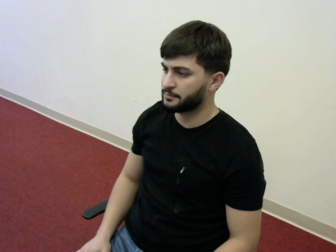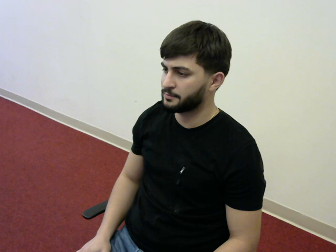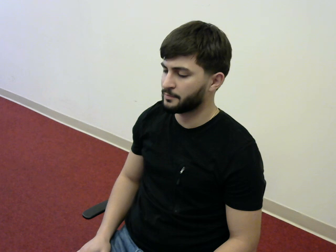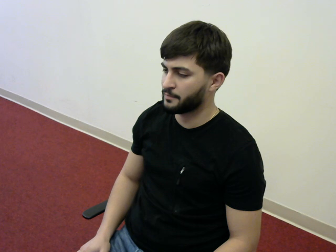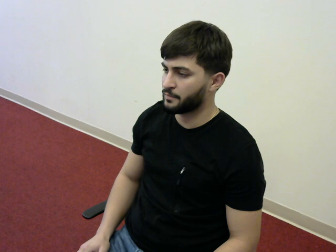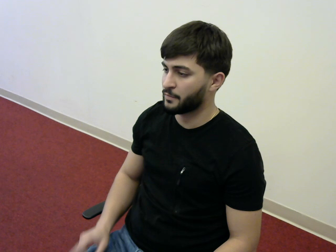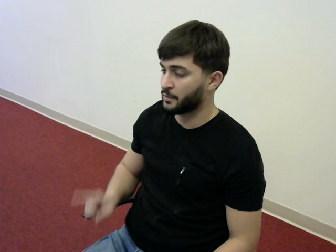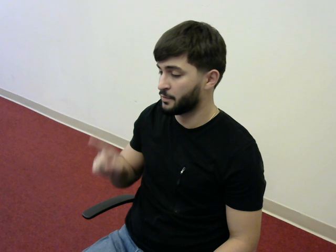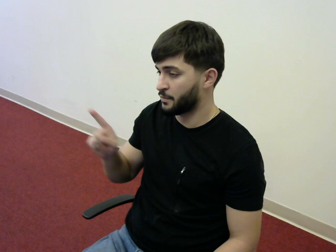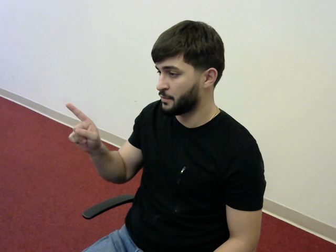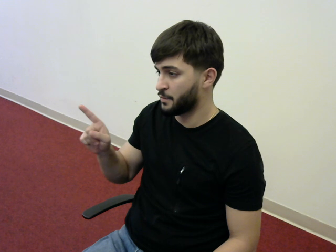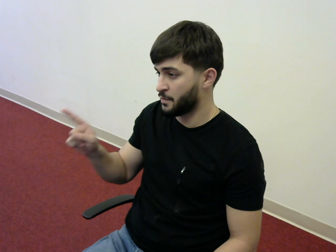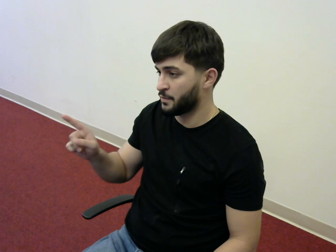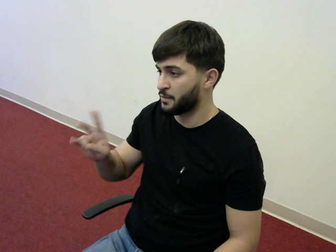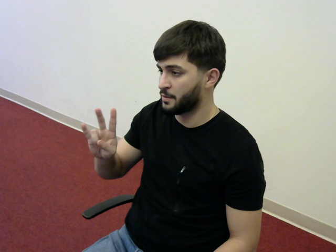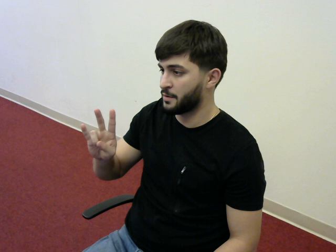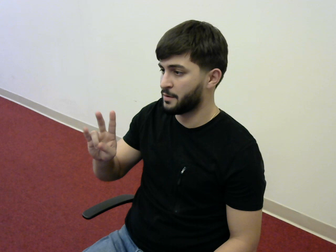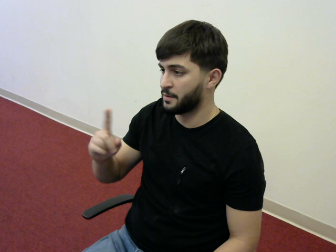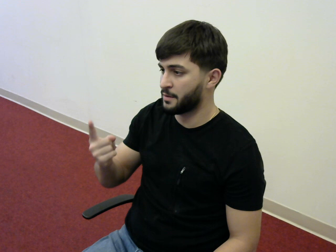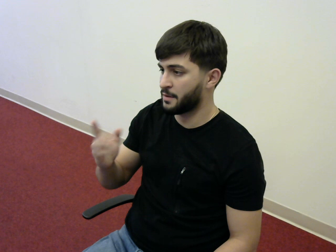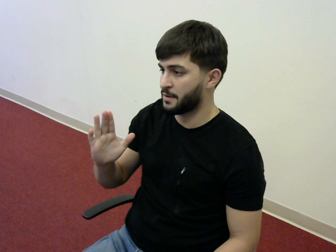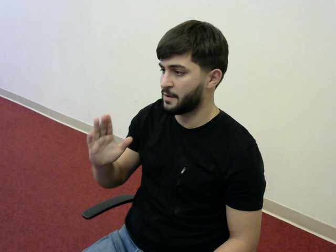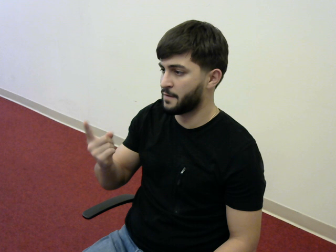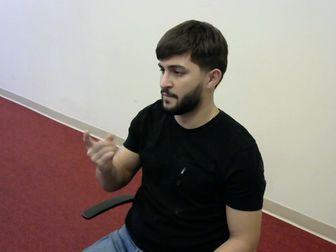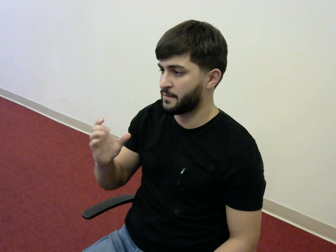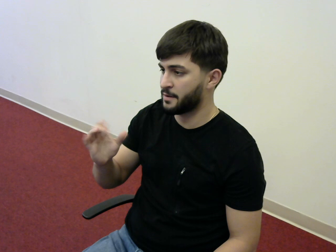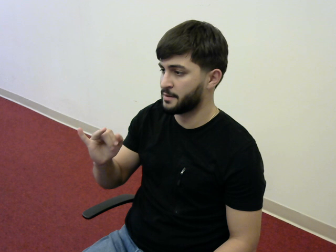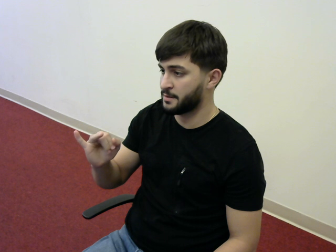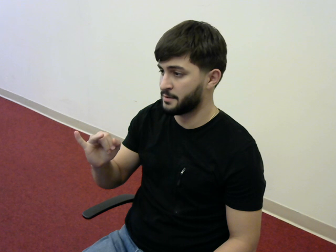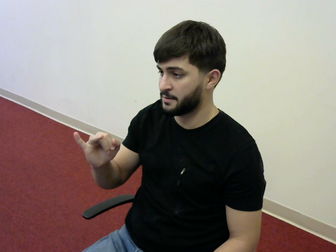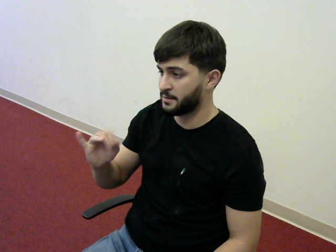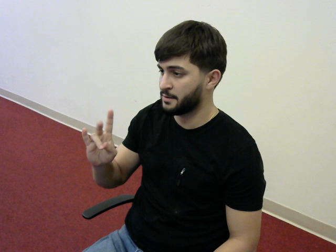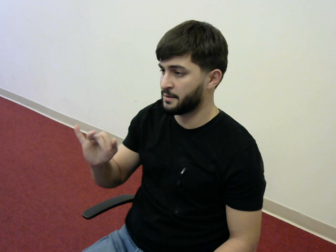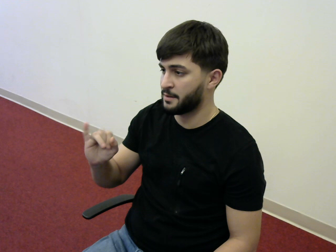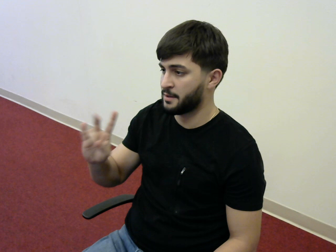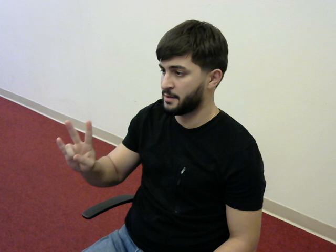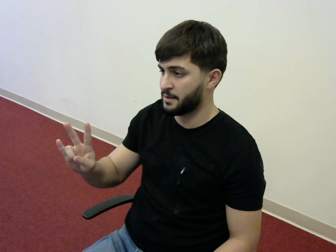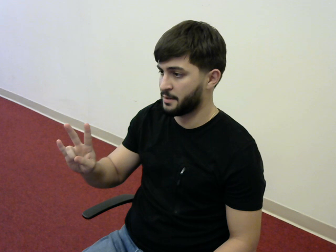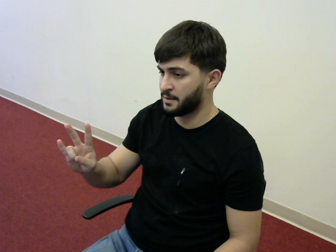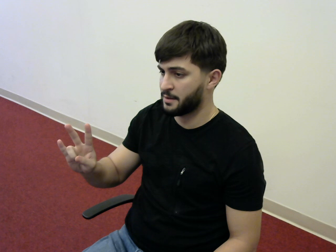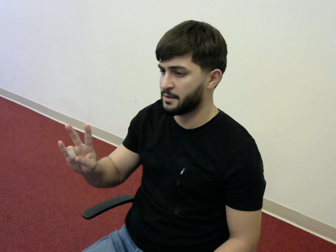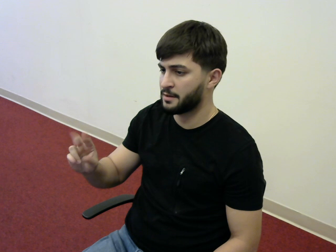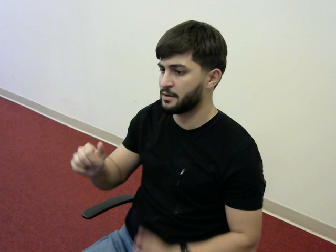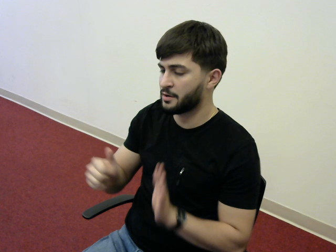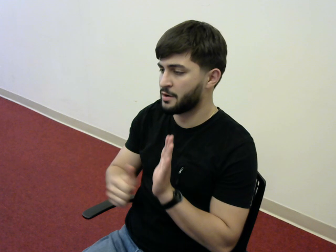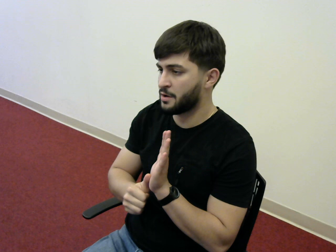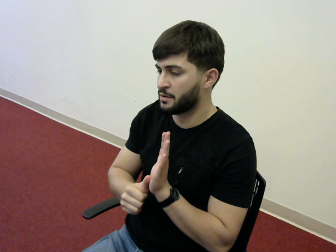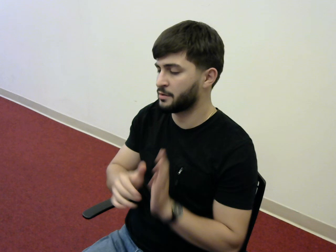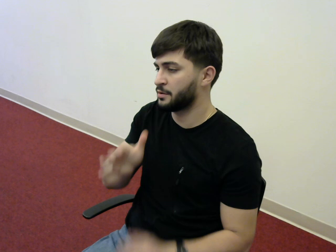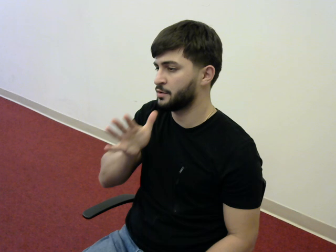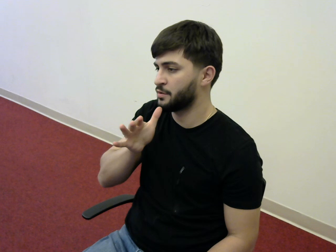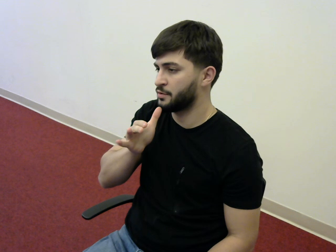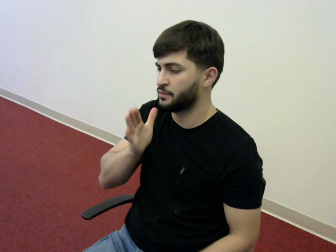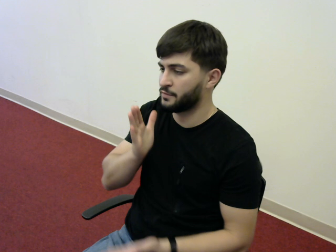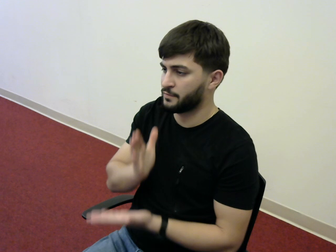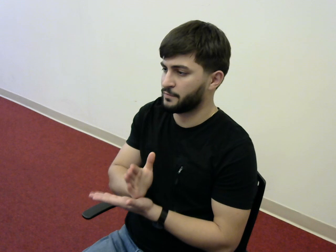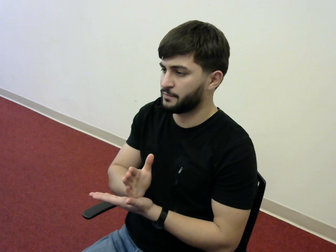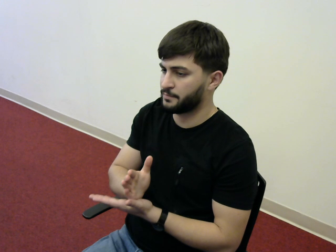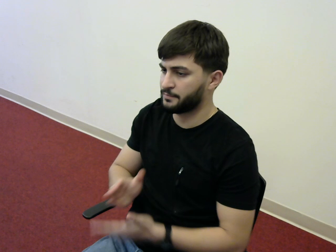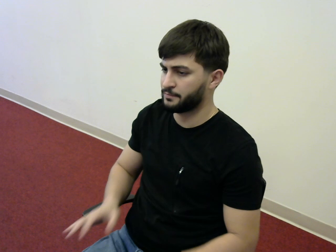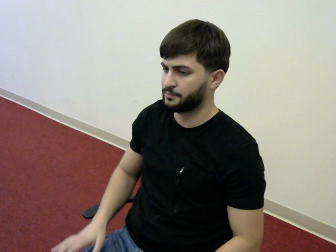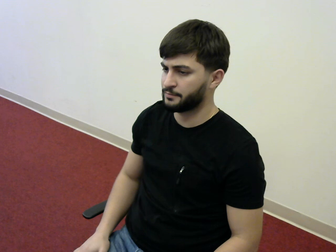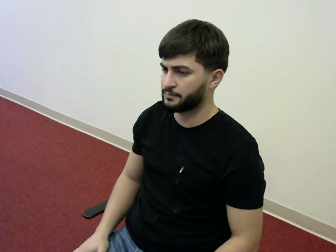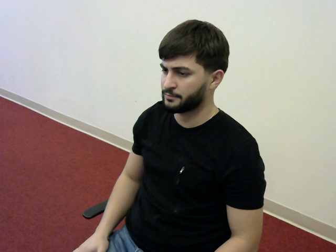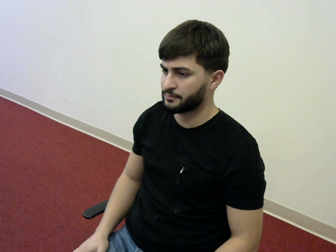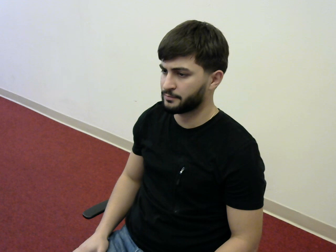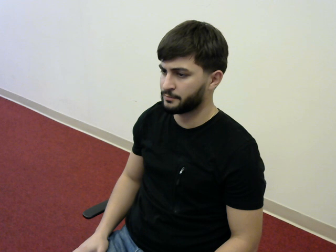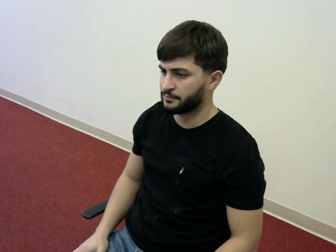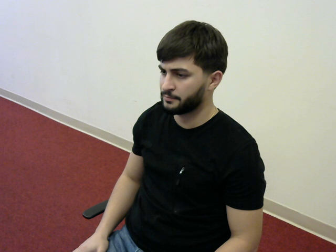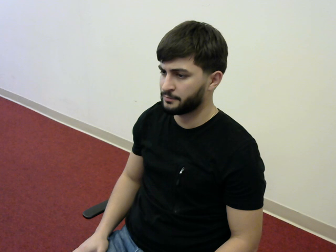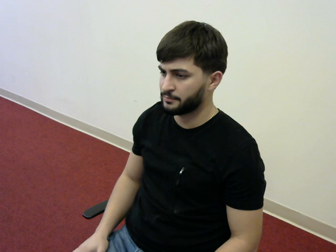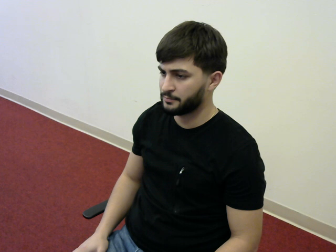Onun nəvəsinin 6 yaşı var